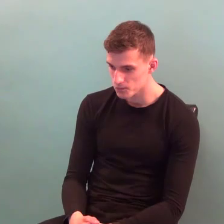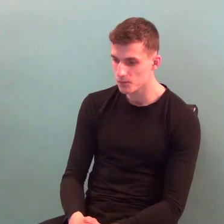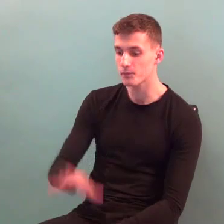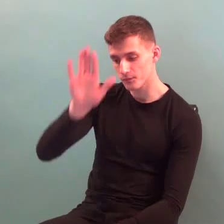Poczekaj.